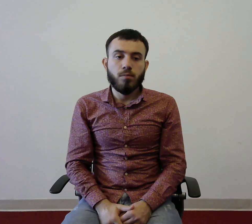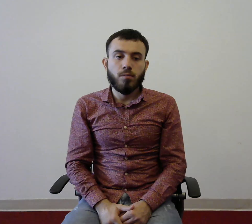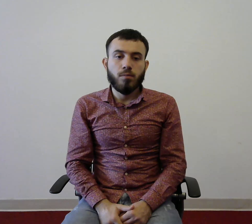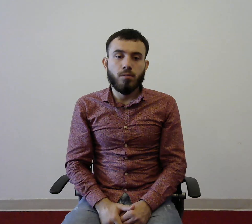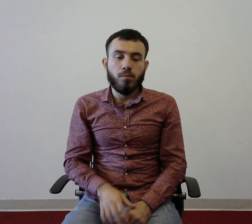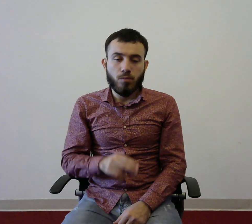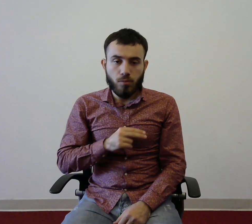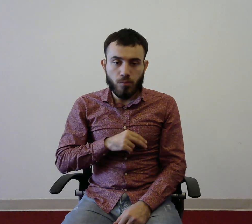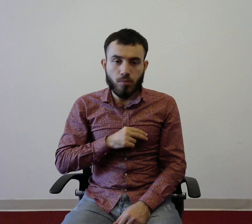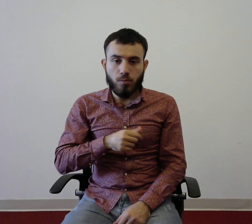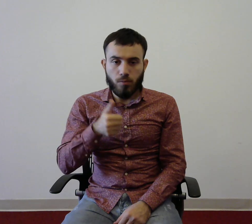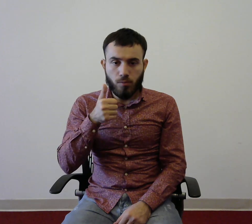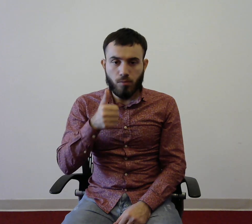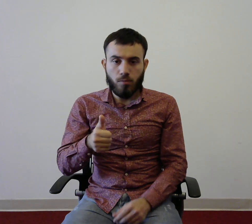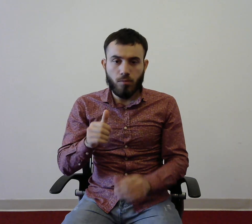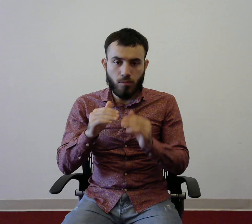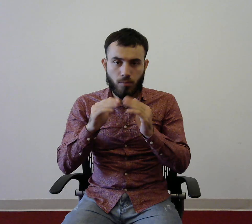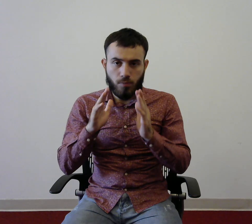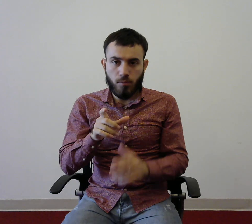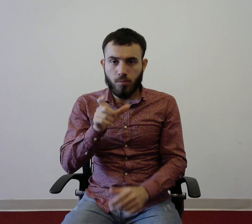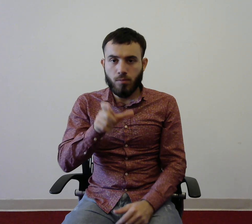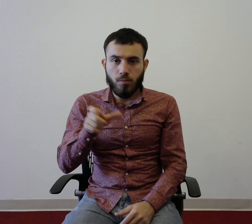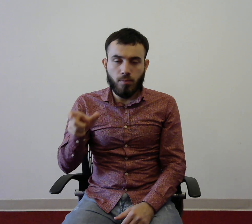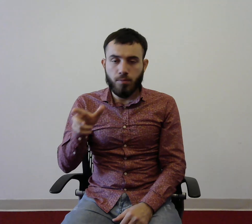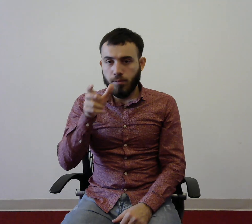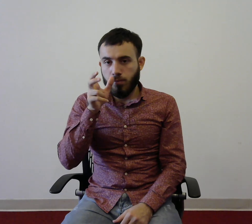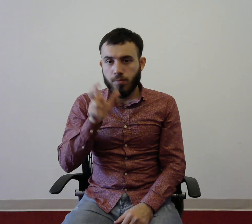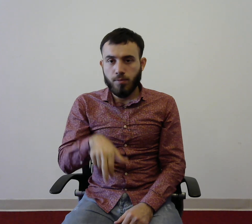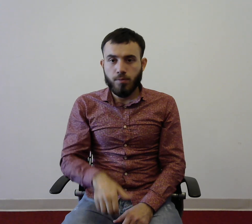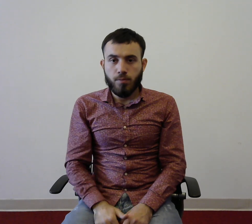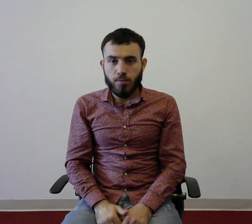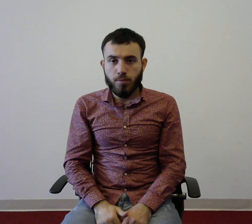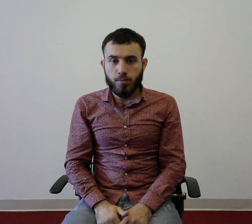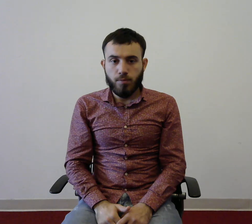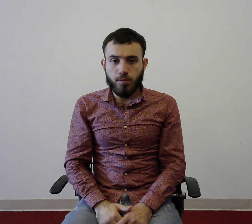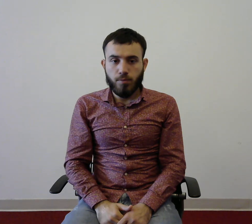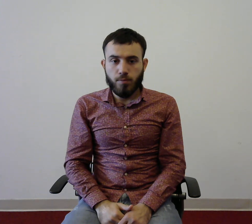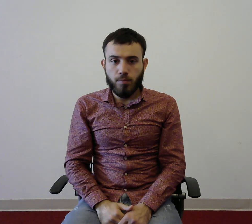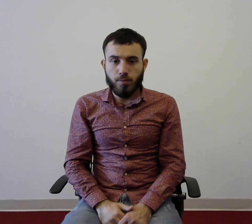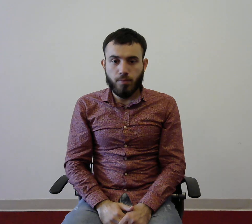İşləmək yaxşıdır, evdə adam darıxır